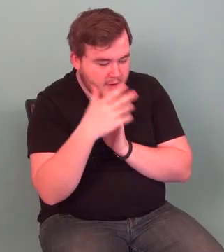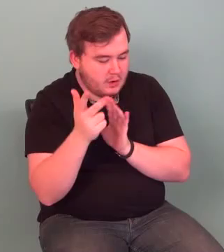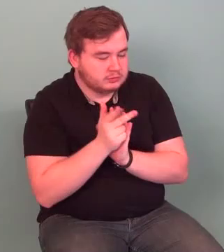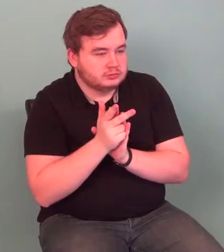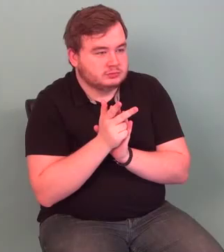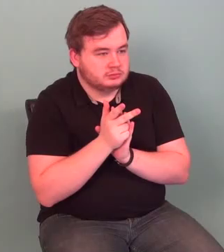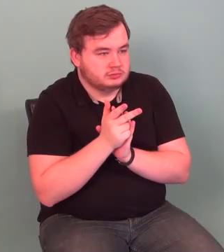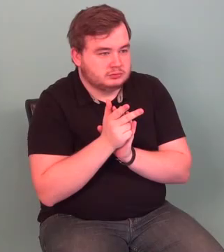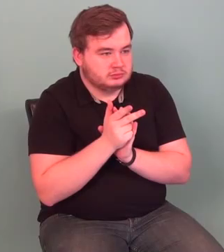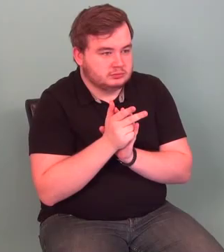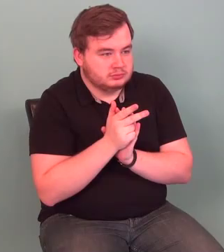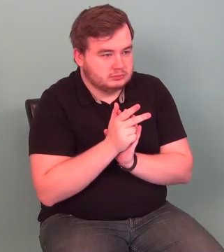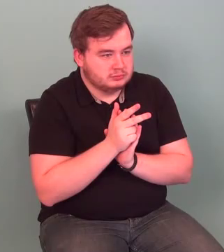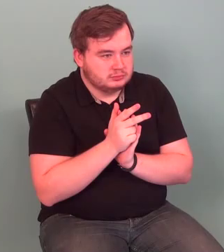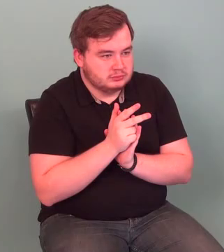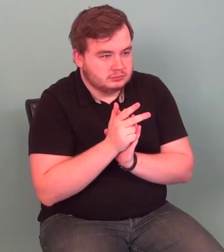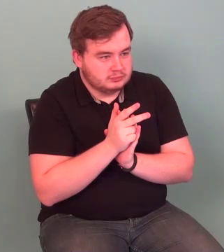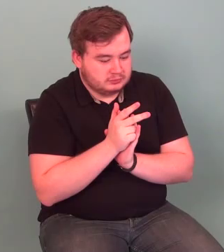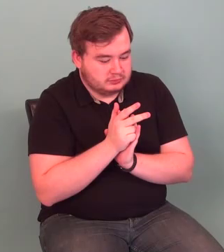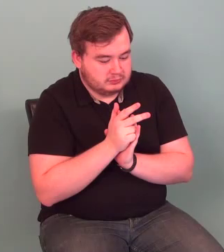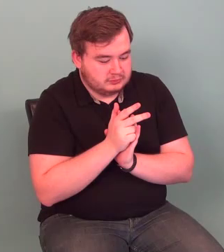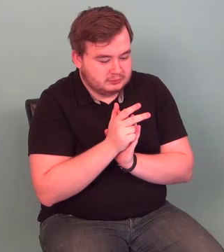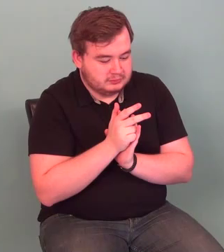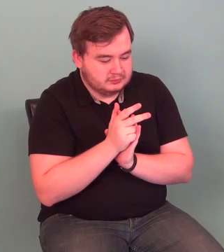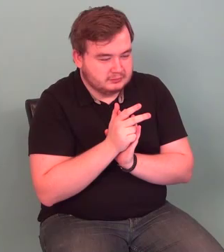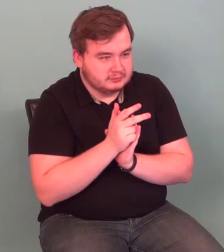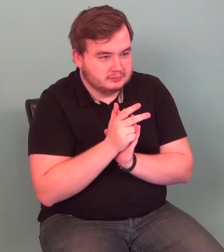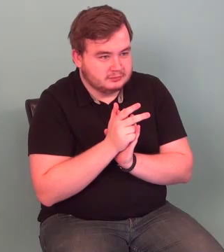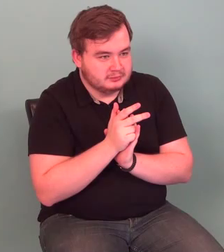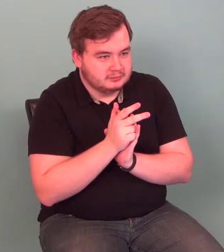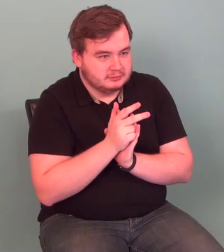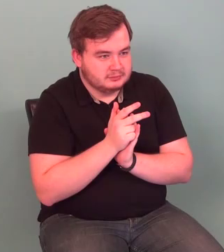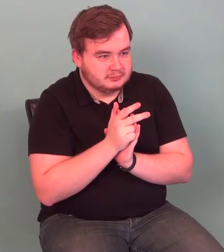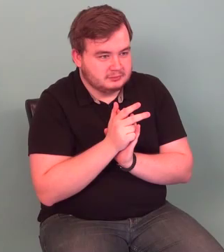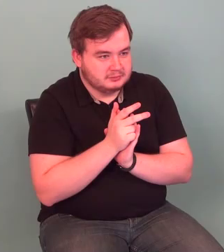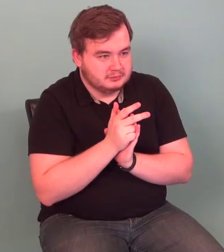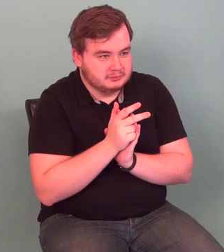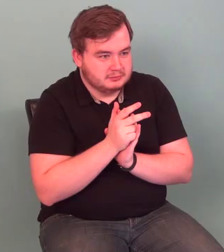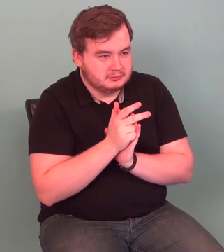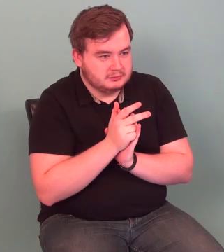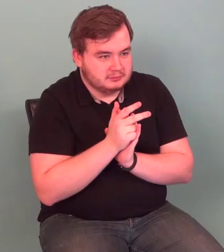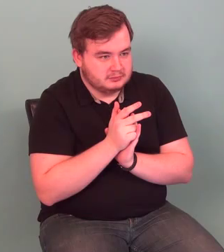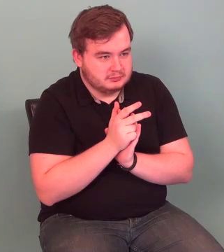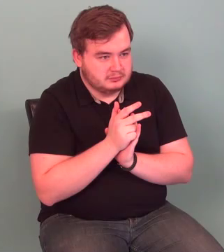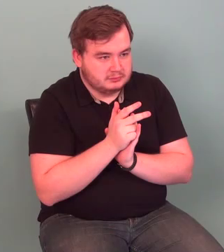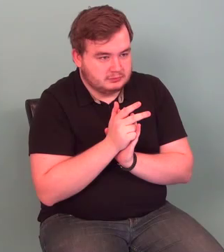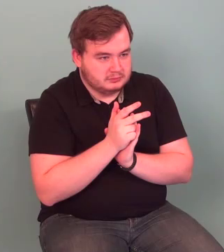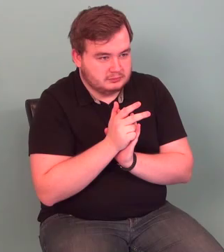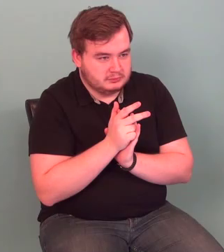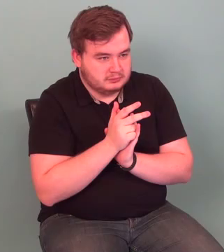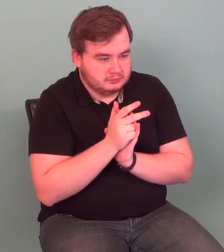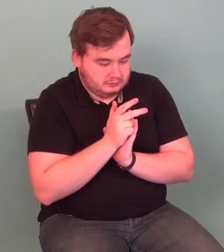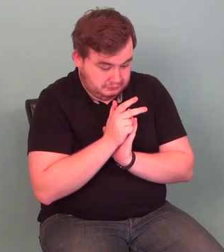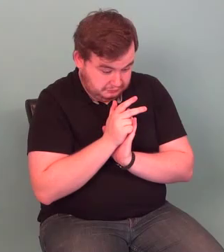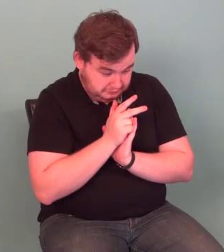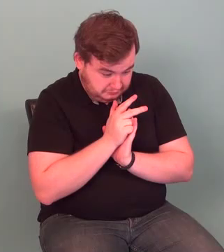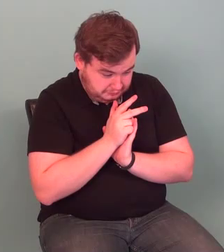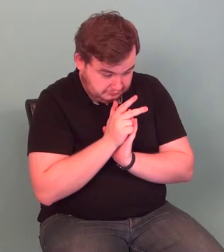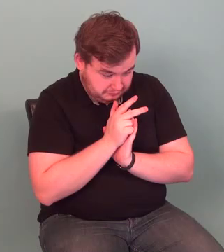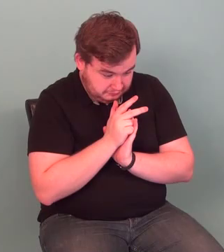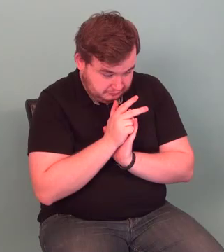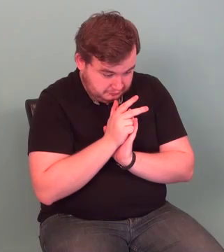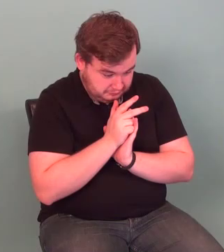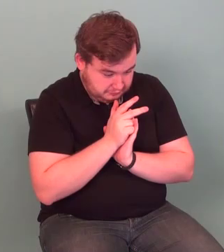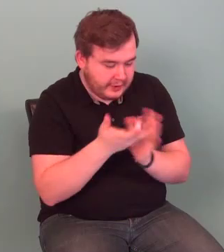Osiemnastego?